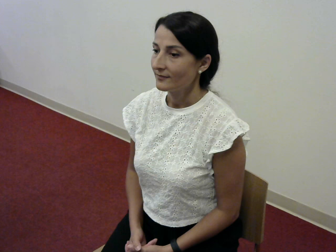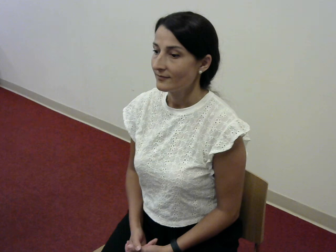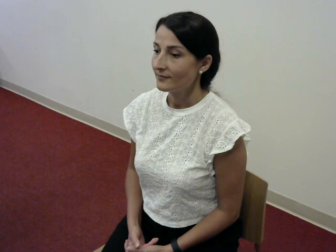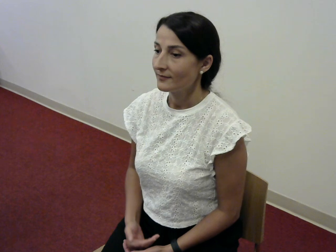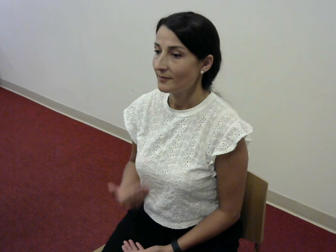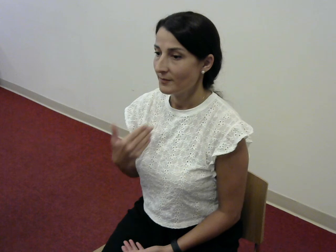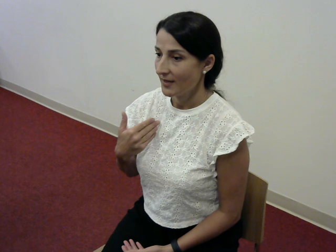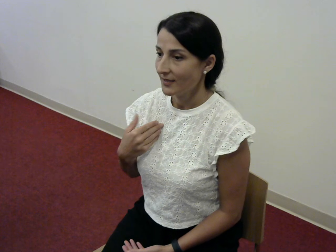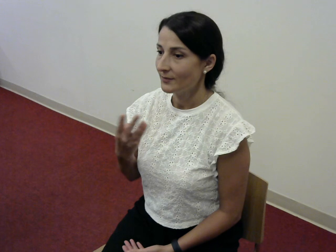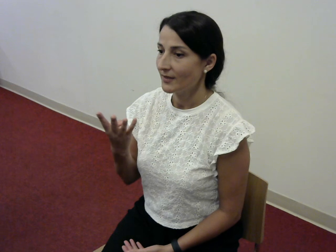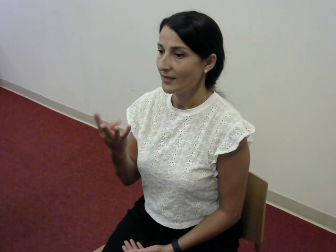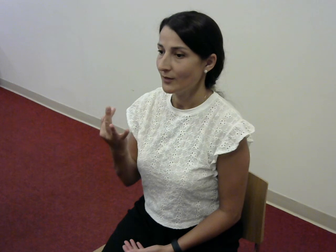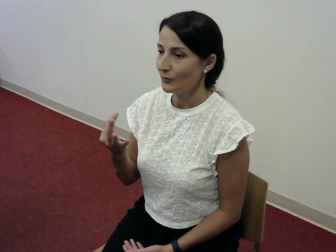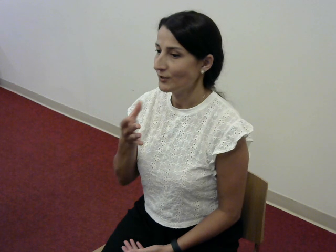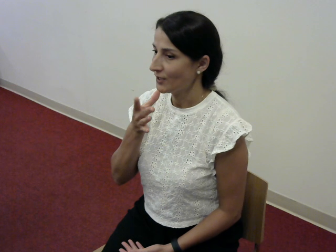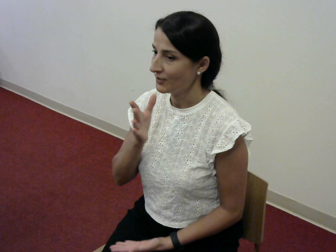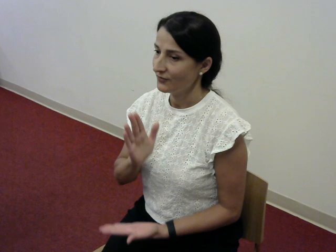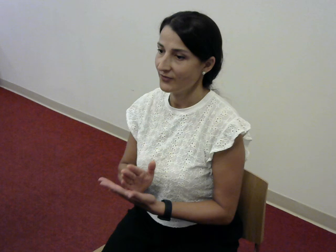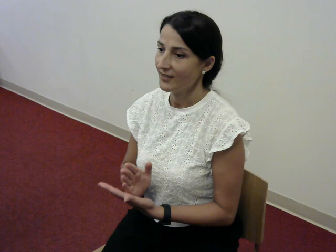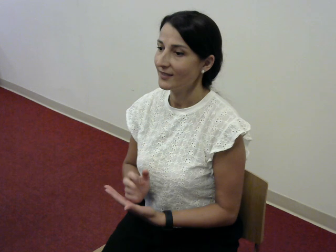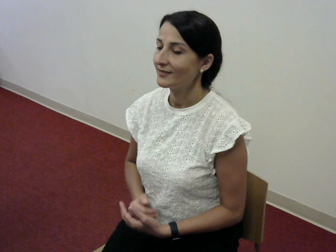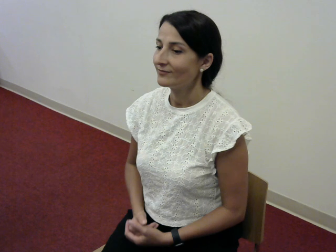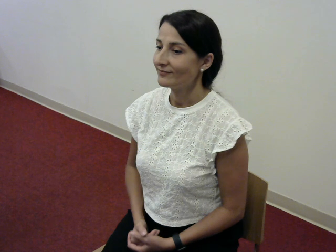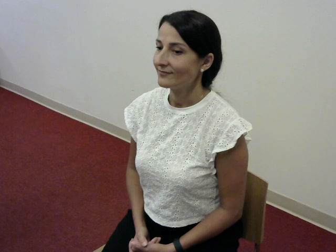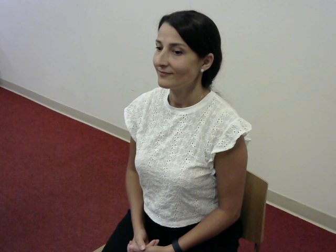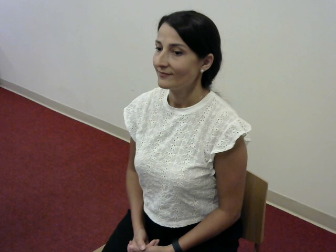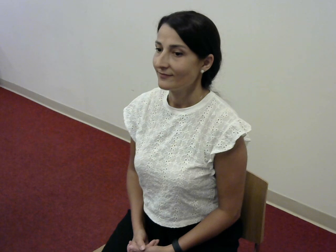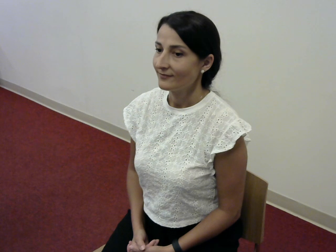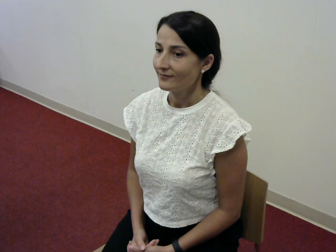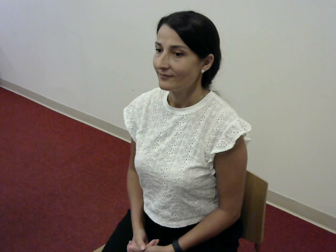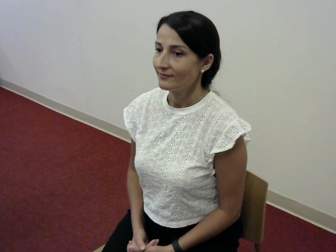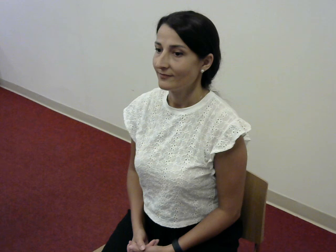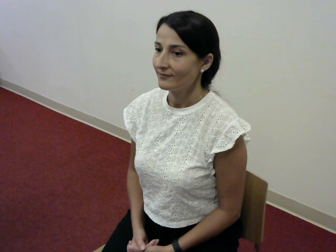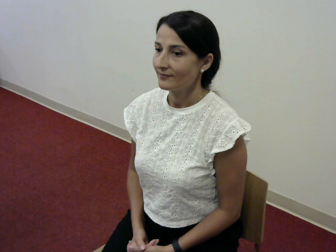Mənim 43 yaşım var